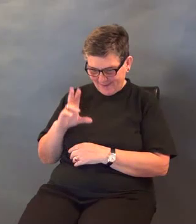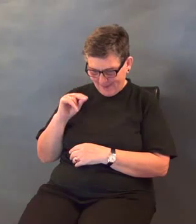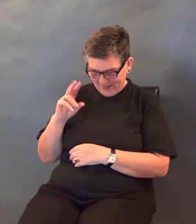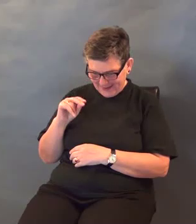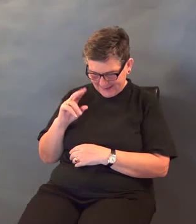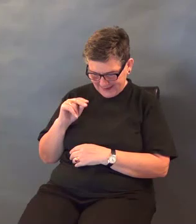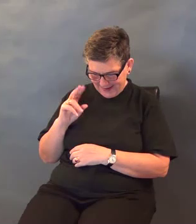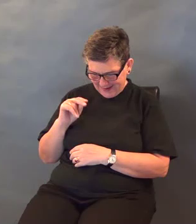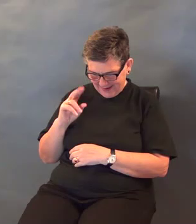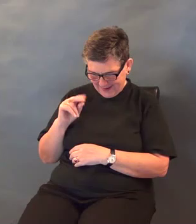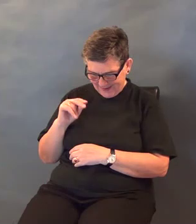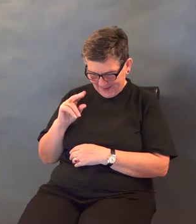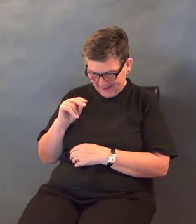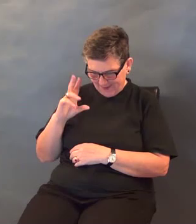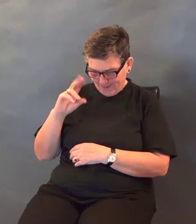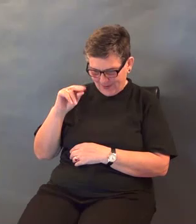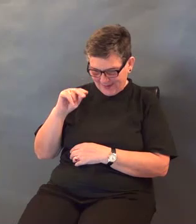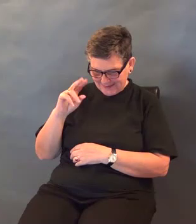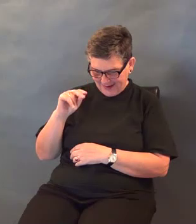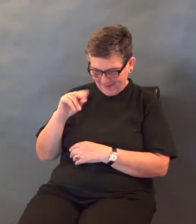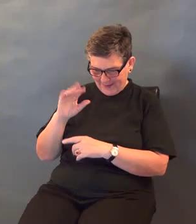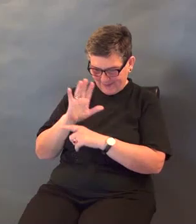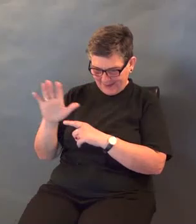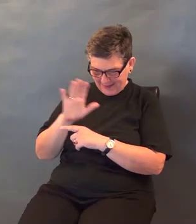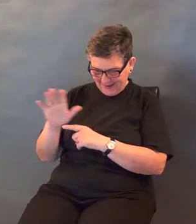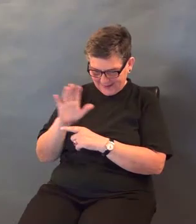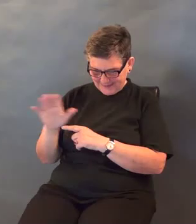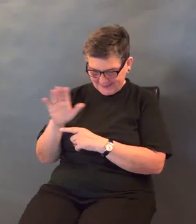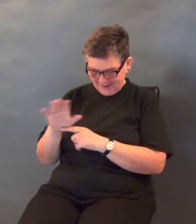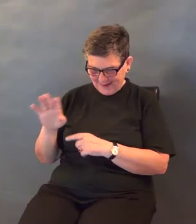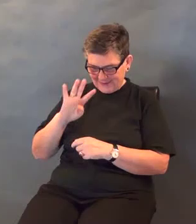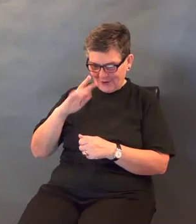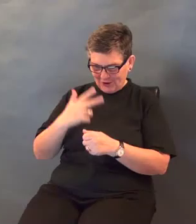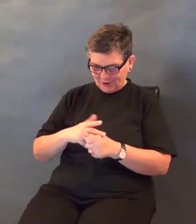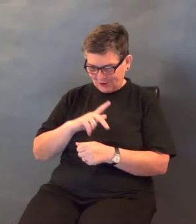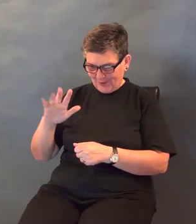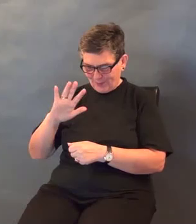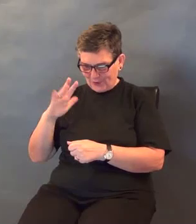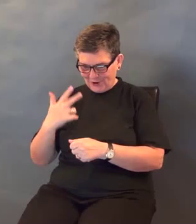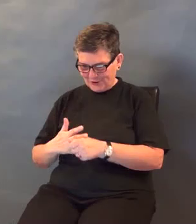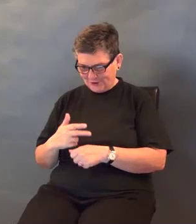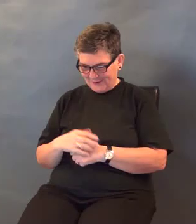W poniedziałek, piętnastego, od czwartej trzydzieści do piątej trzydzieści.